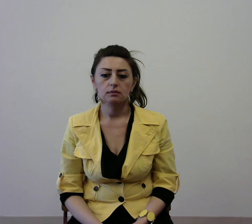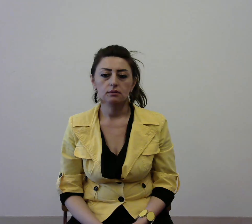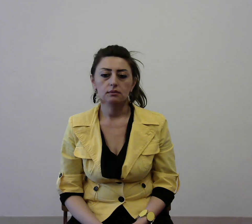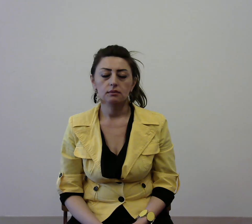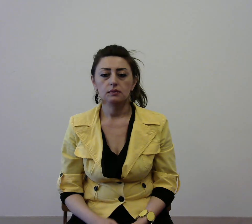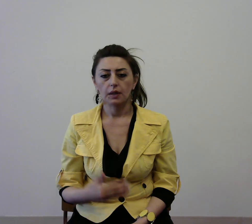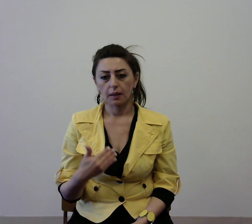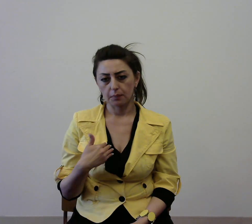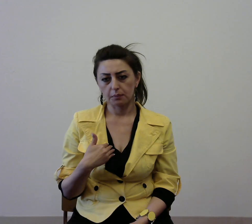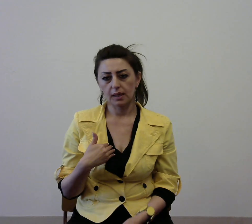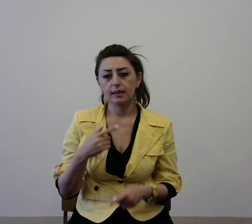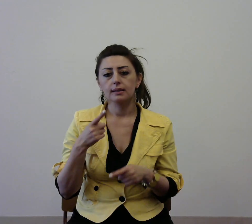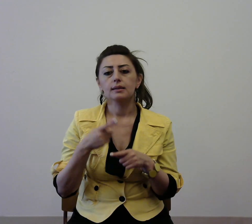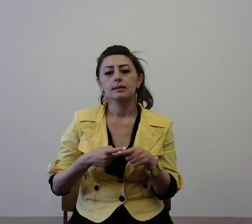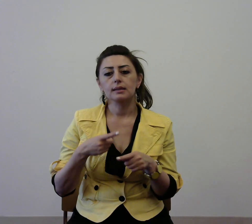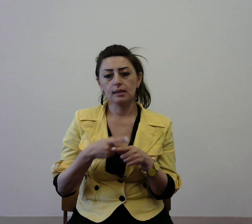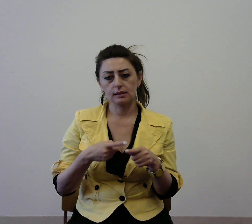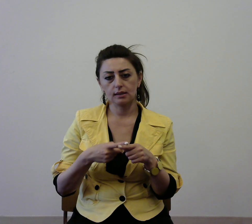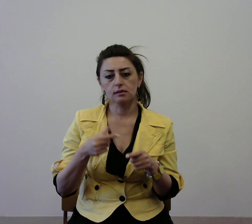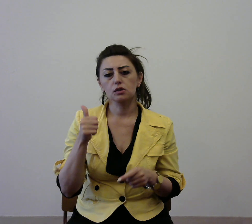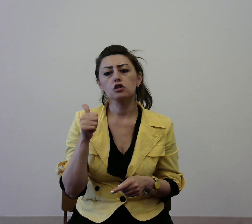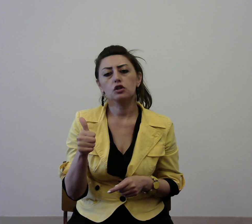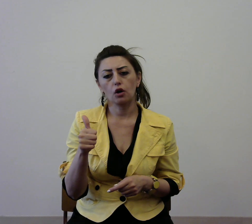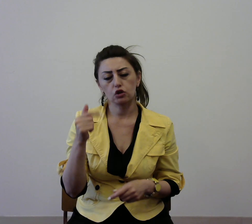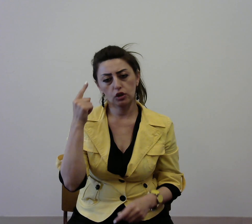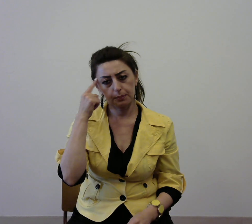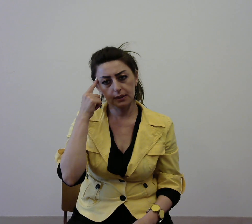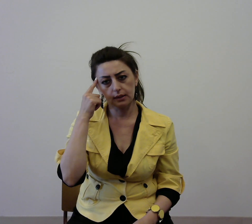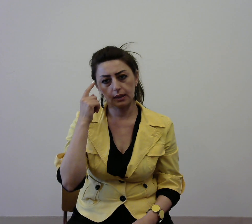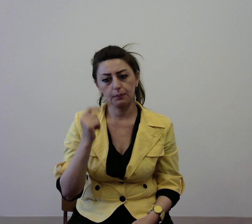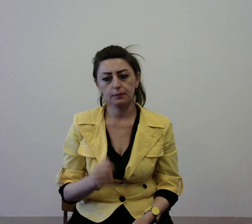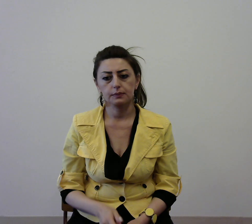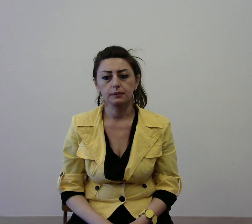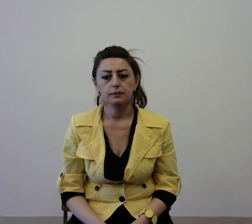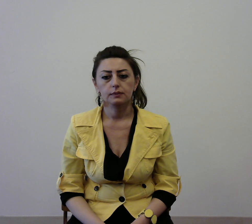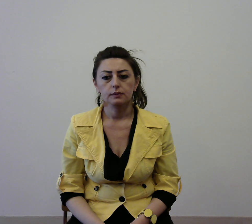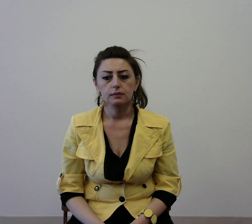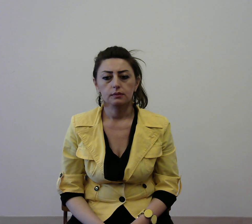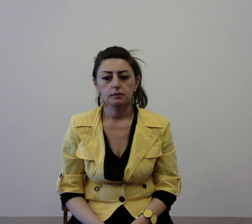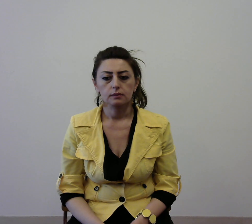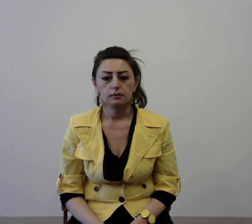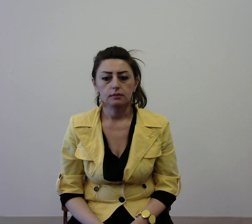Mən riyaziyyatı yaxşı bilirəm